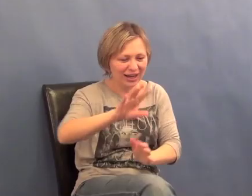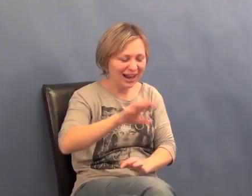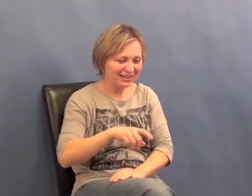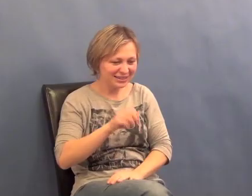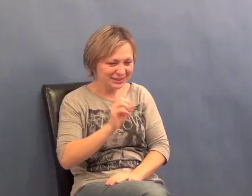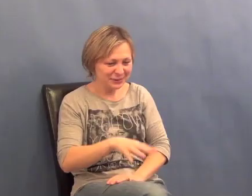Tak.